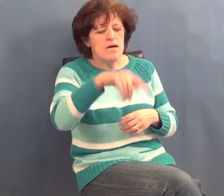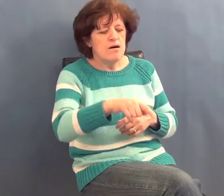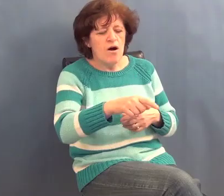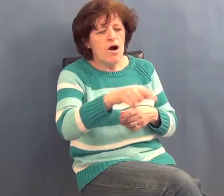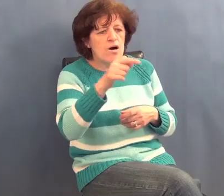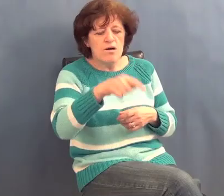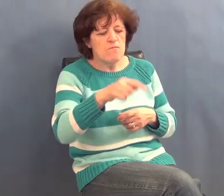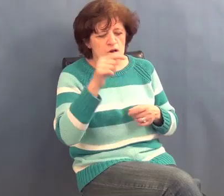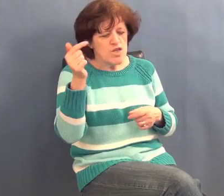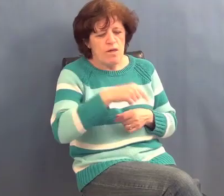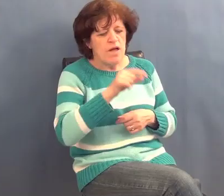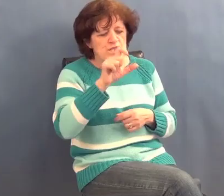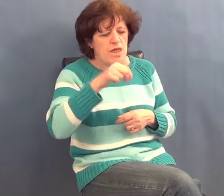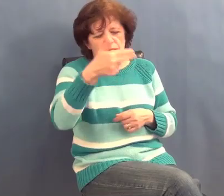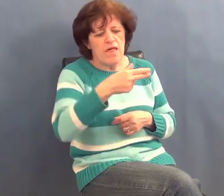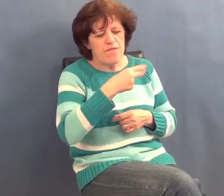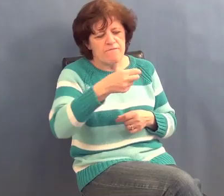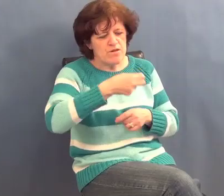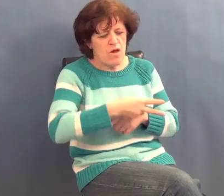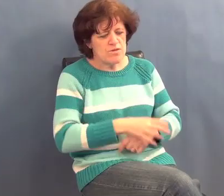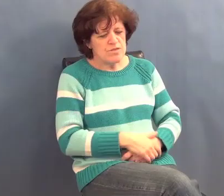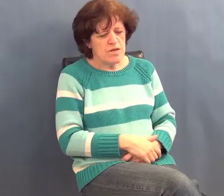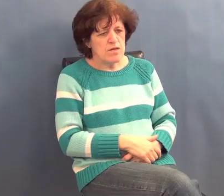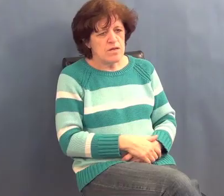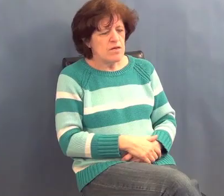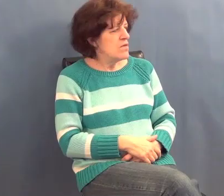To trzeba w cieniu, a nie w słońcu.